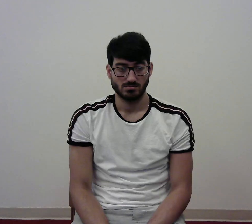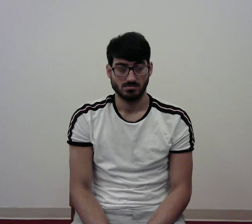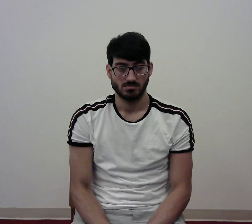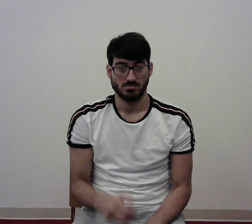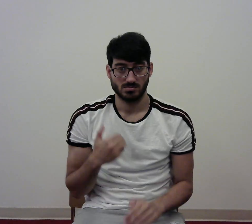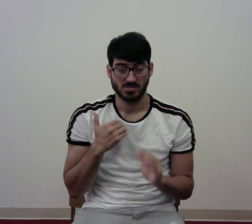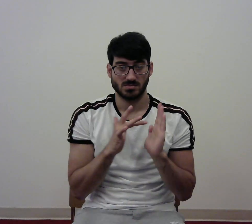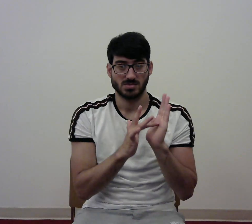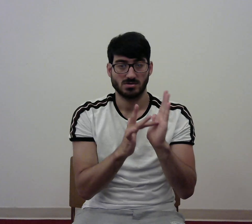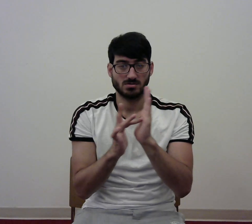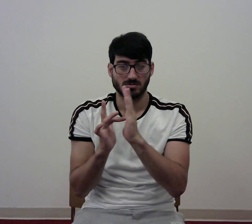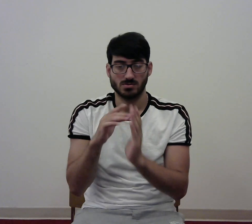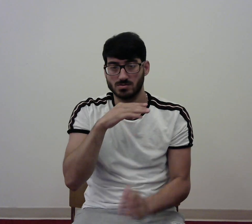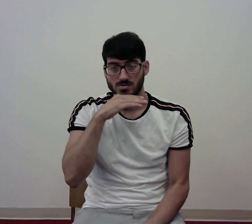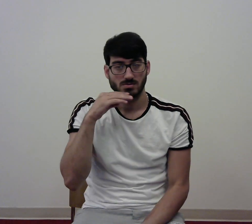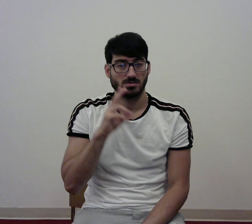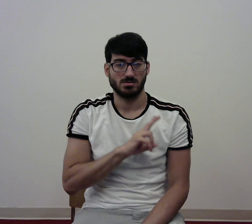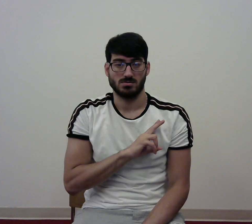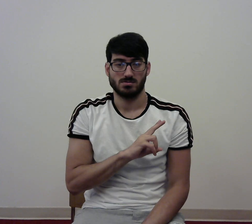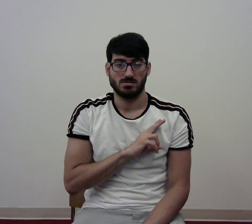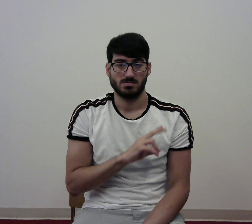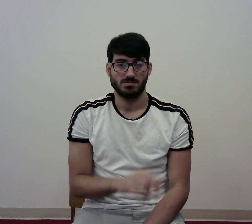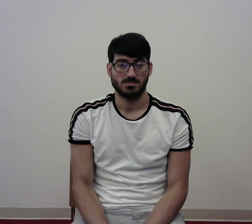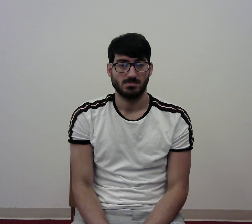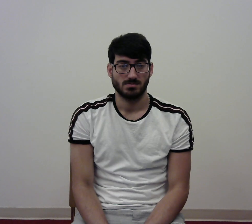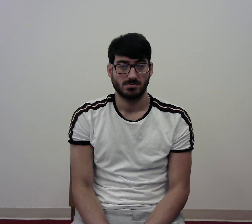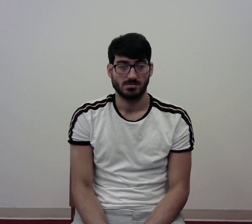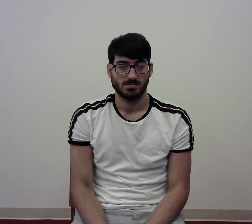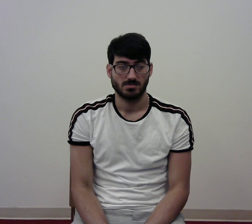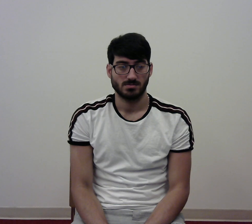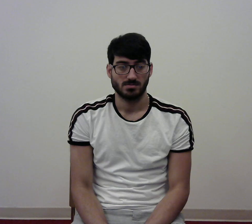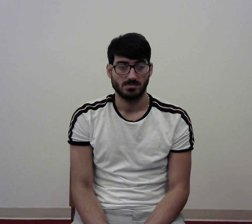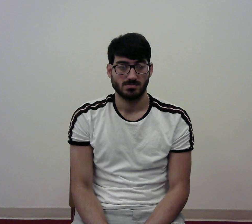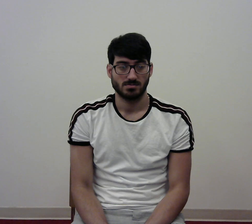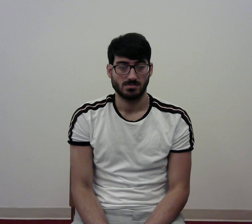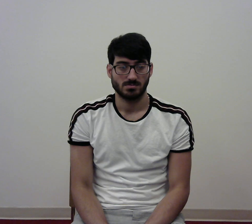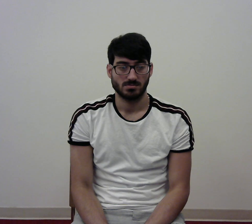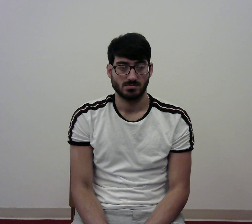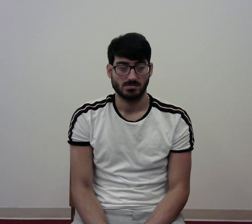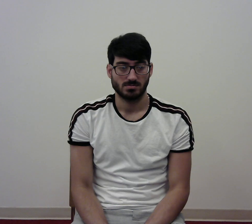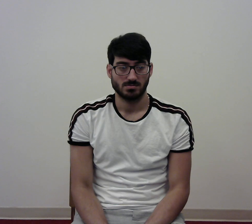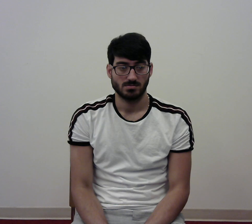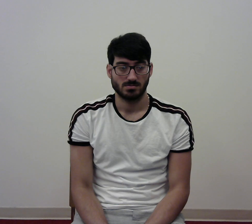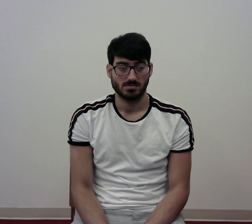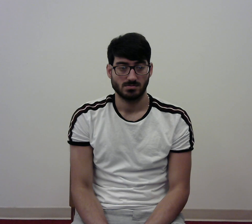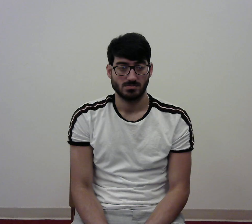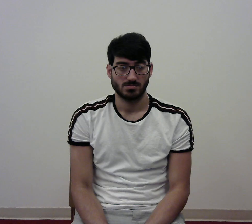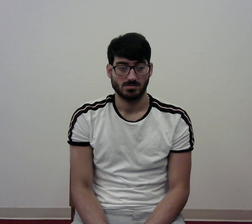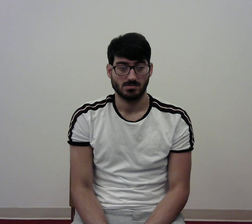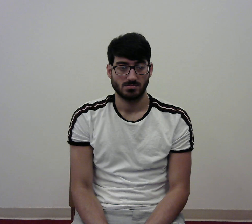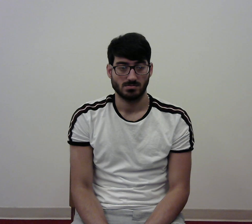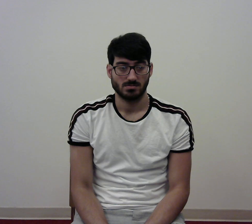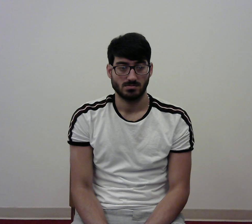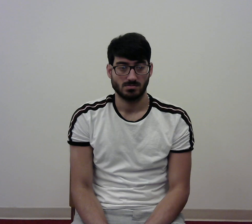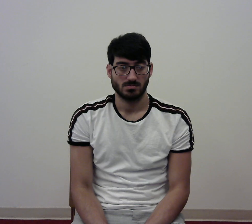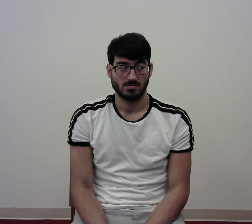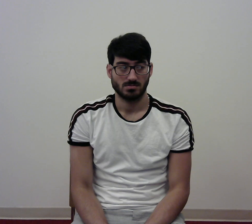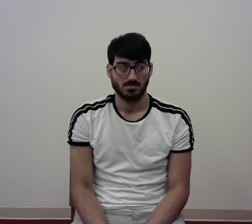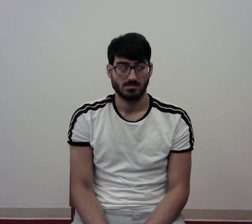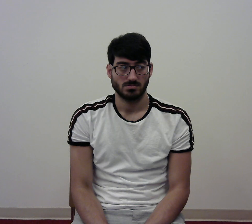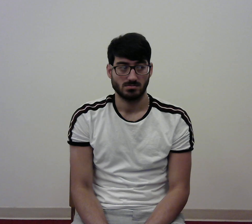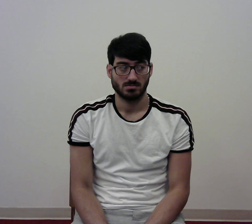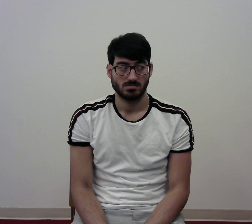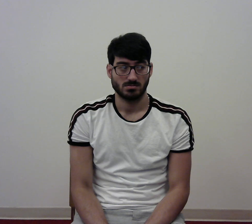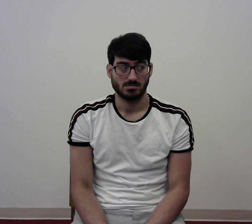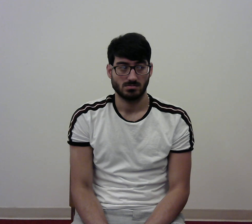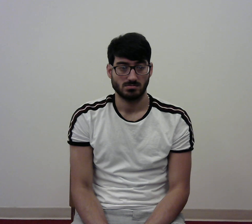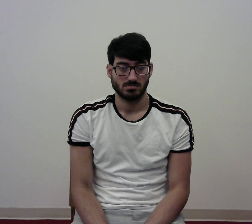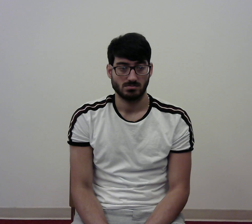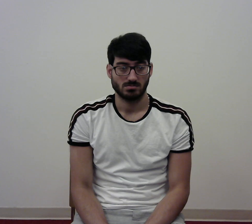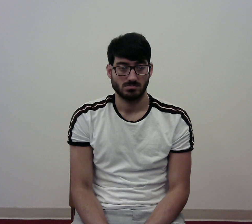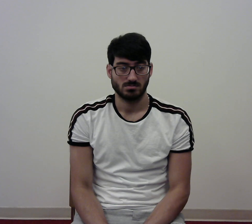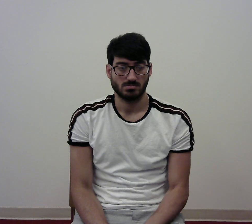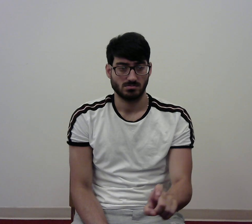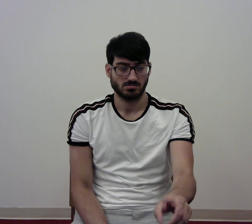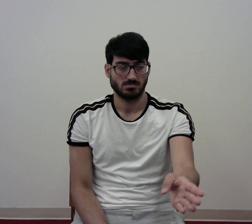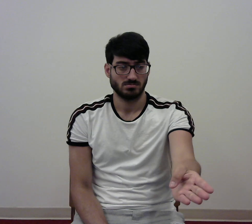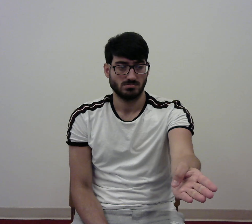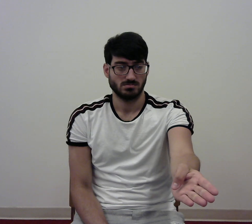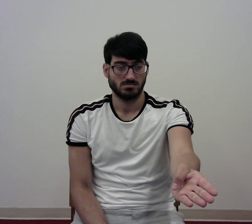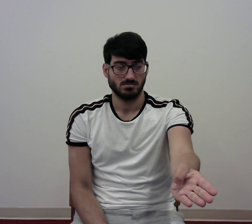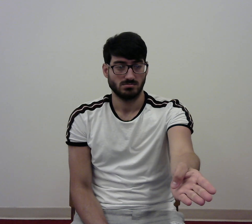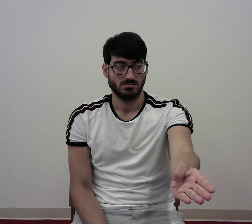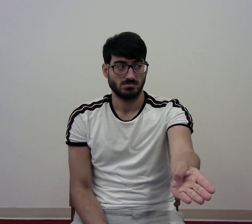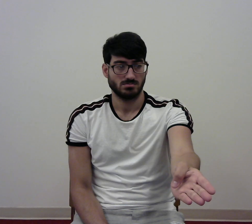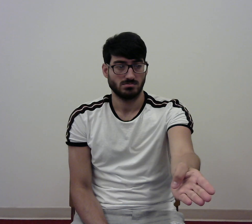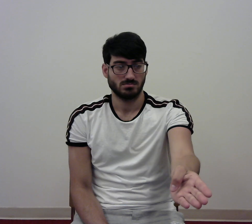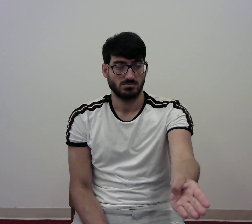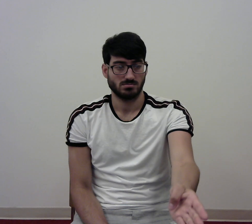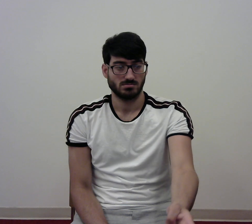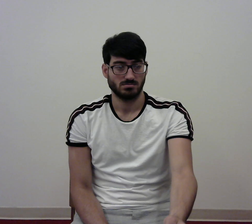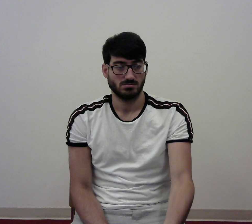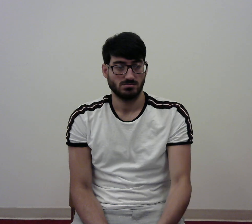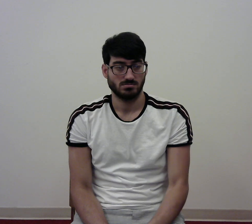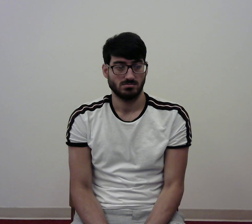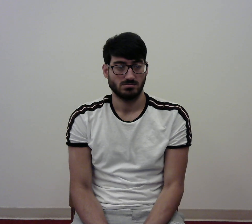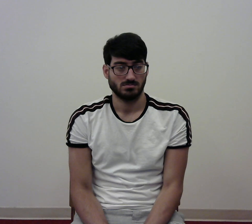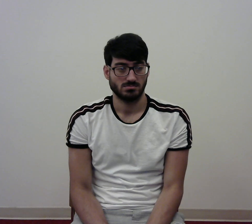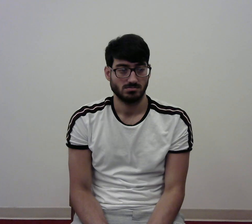Mən səyahət etməyi çox sevirəm